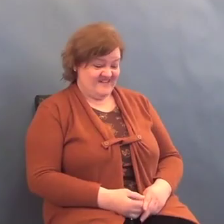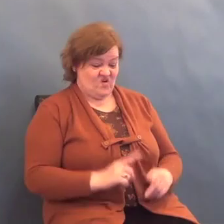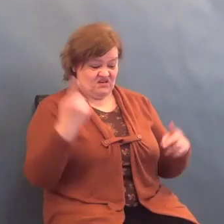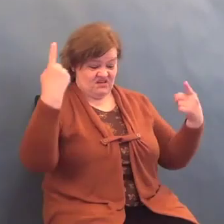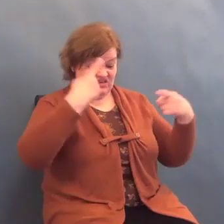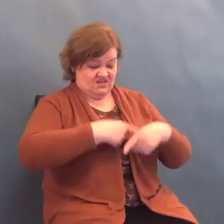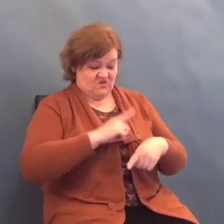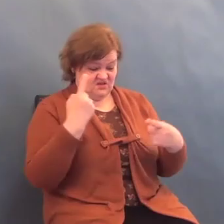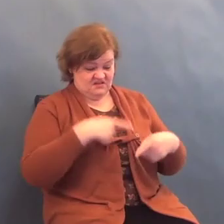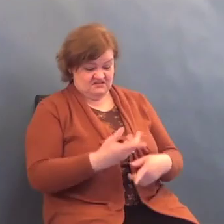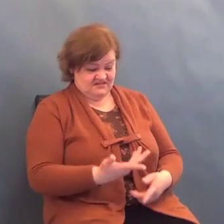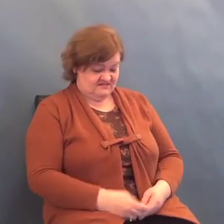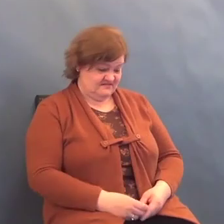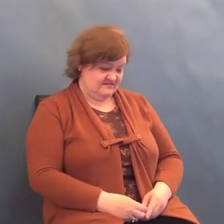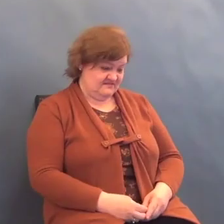Zakaz szlabanu?